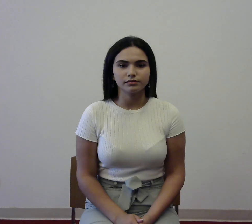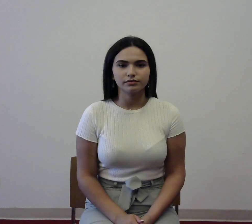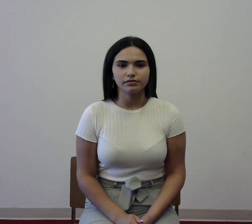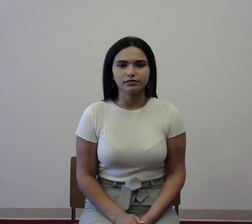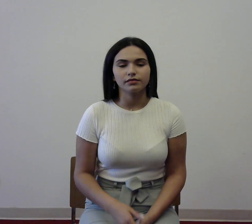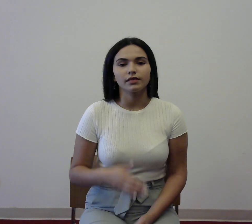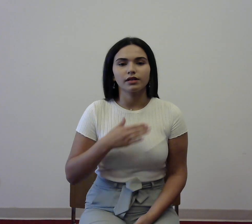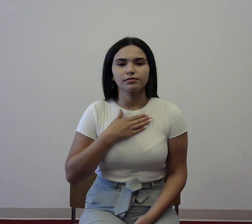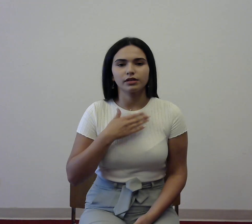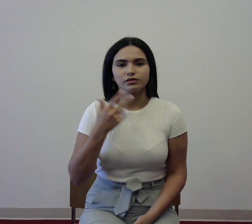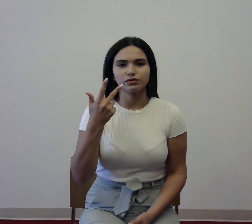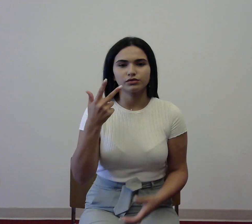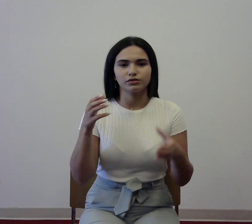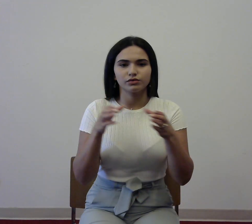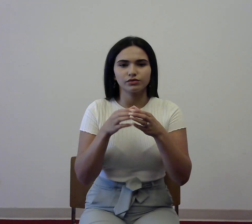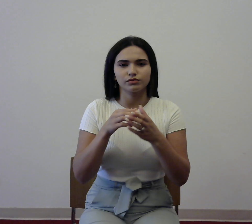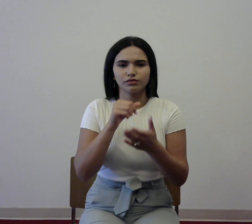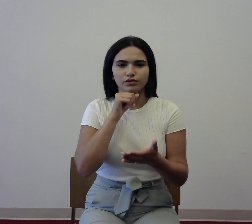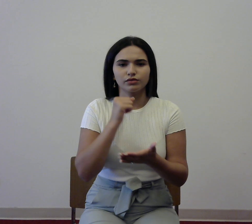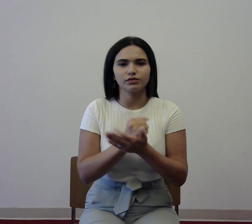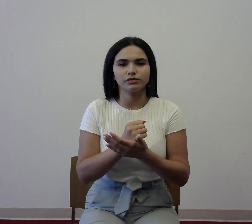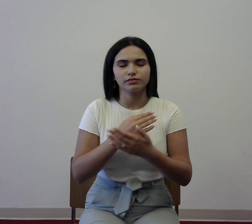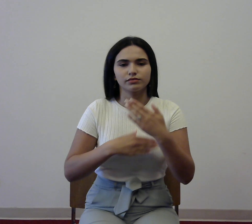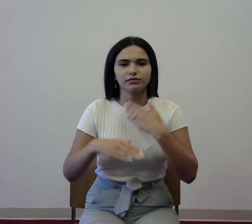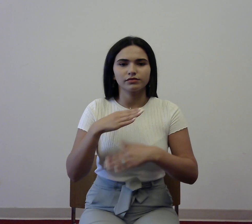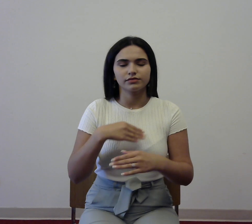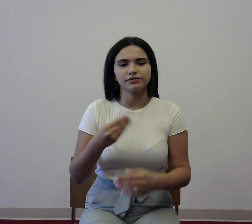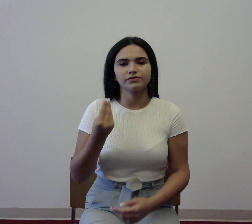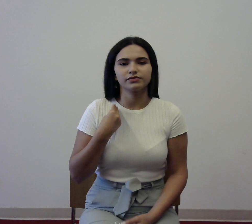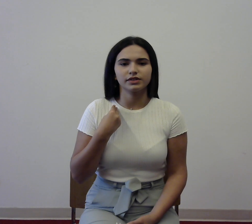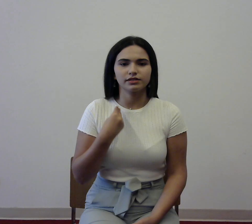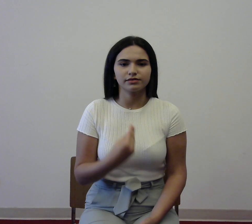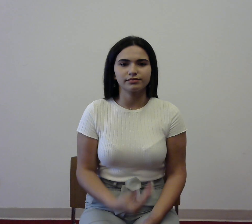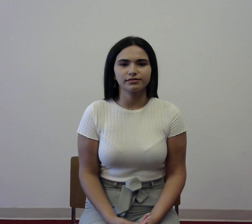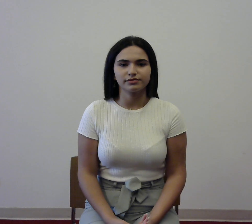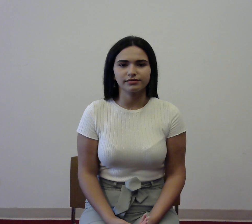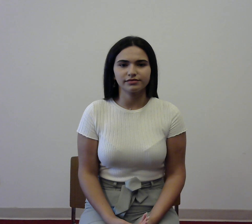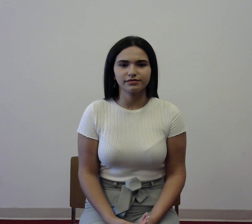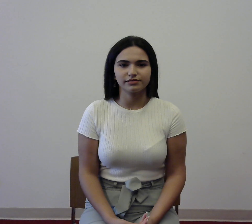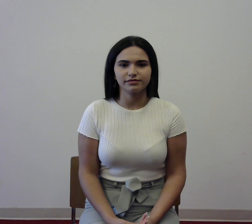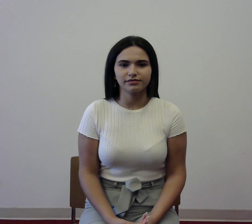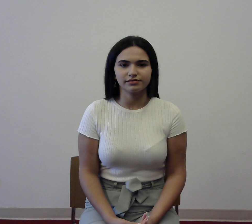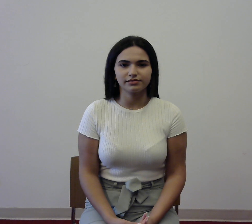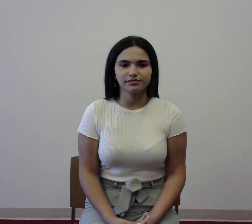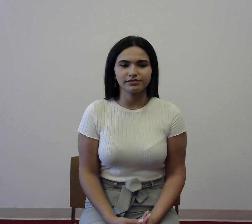Mənə III dərəcə müddətsiz əlillik verilib